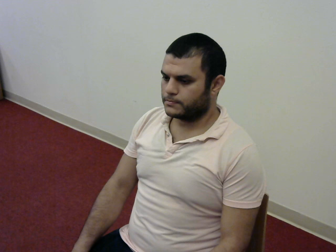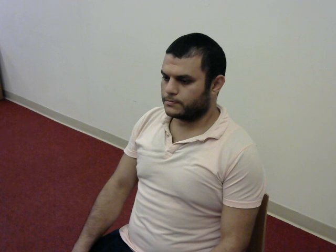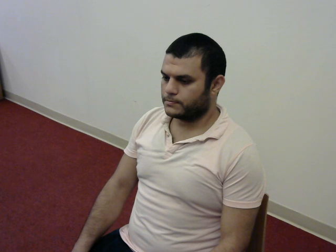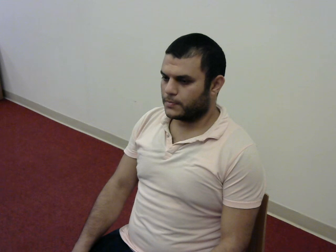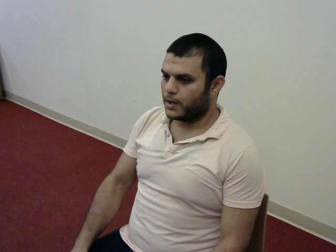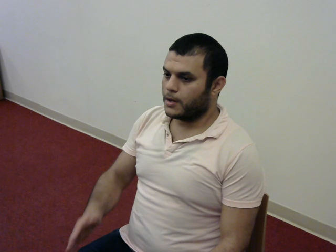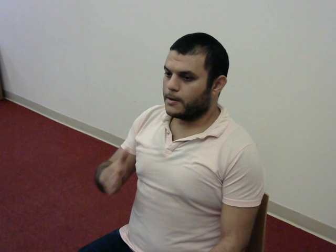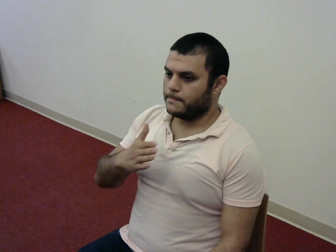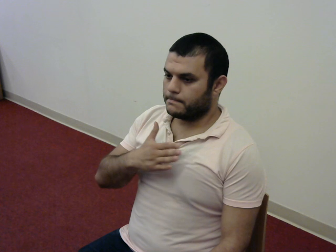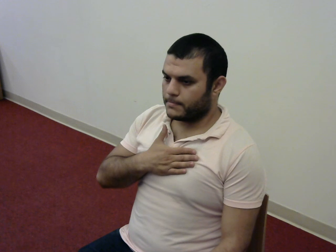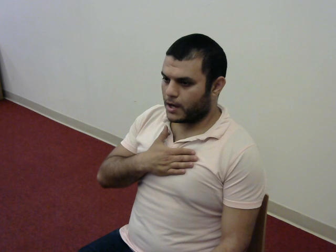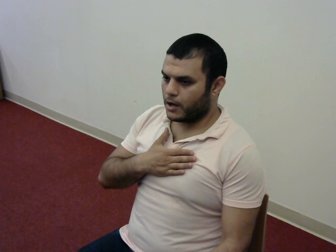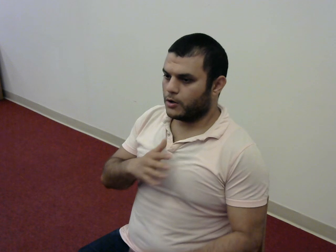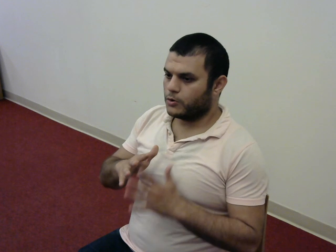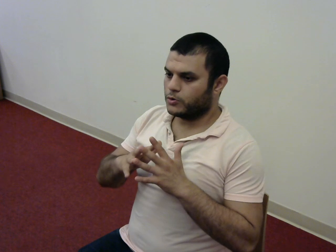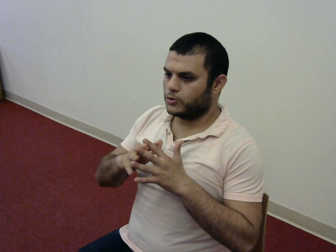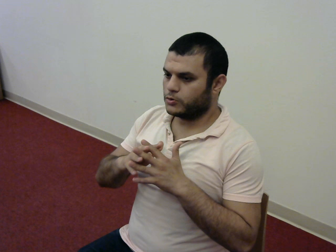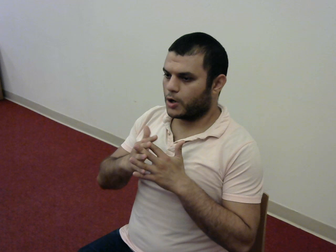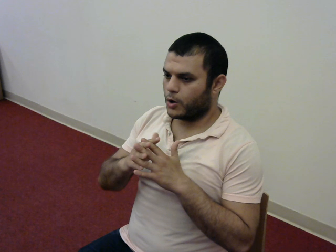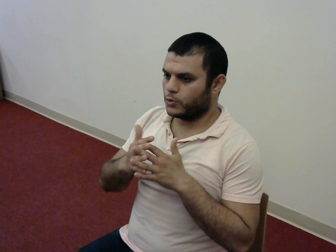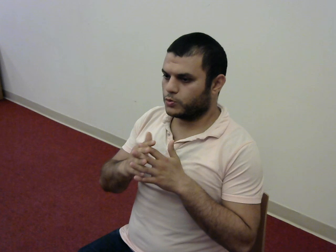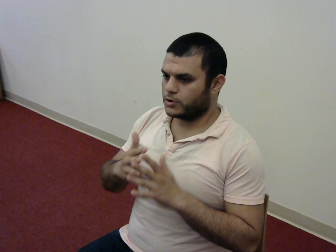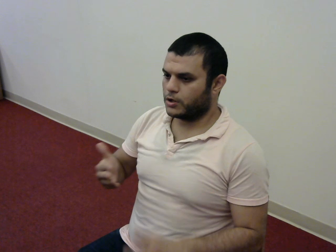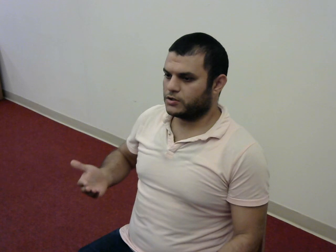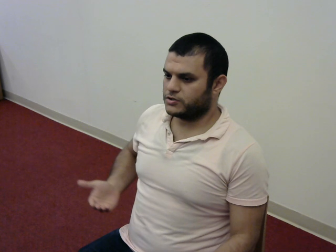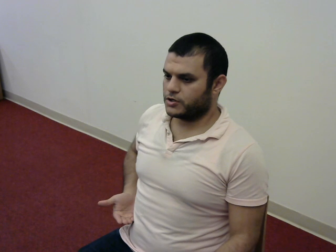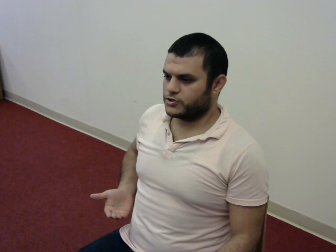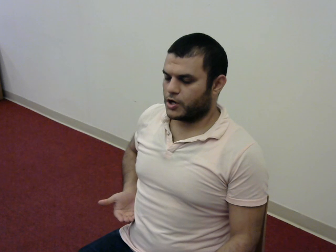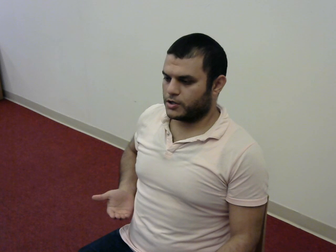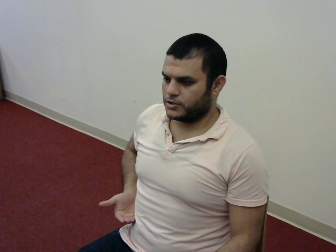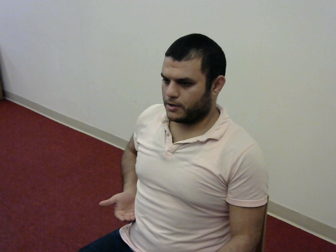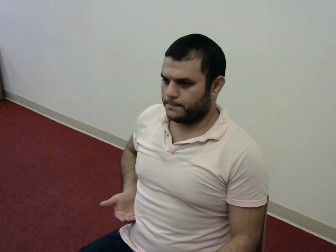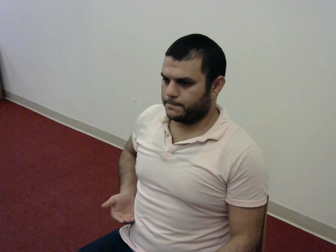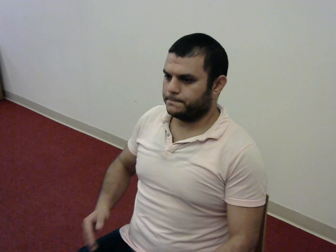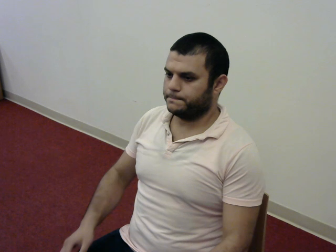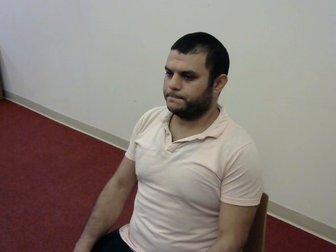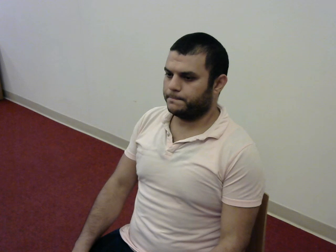Mən rayonda yaşayıram